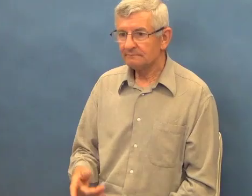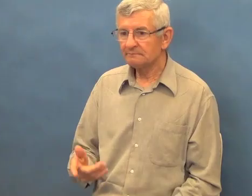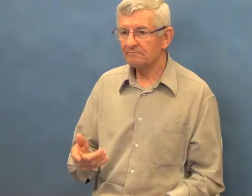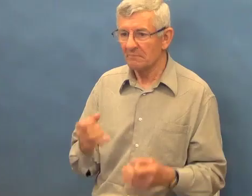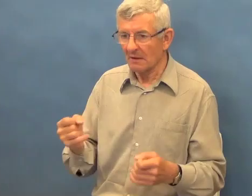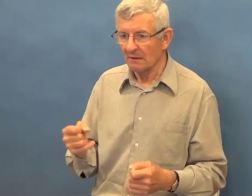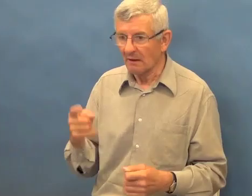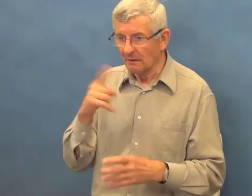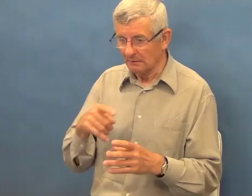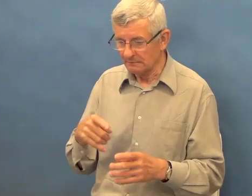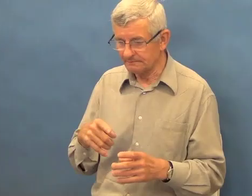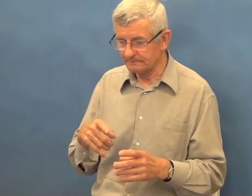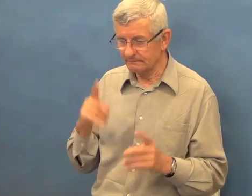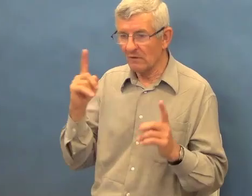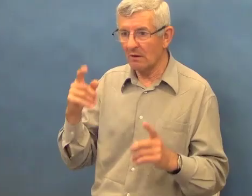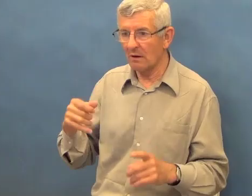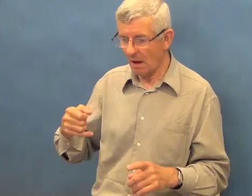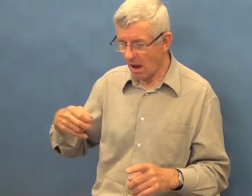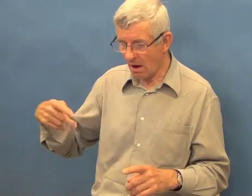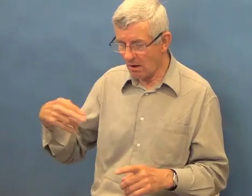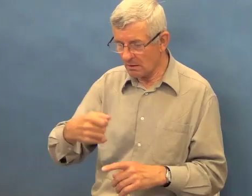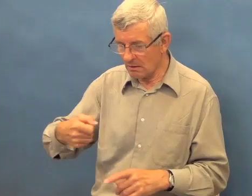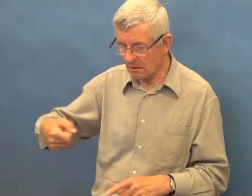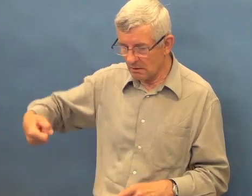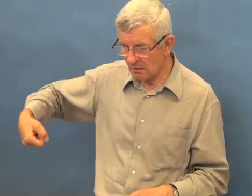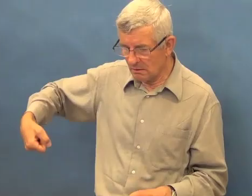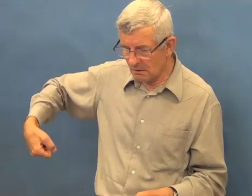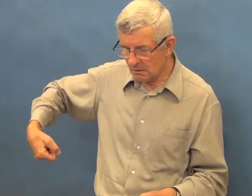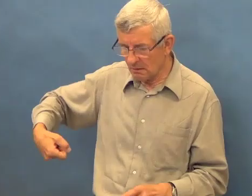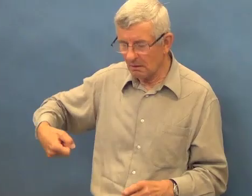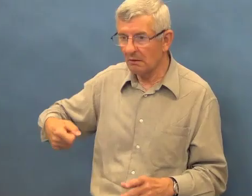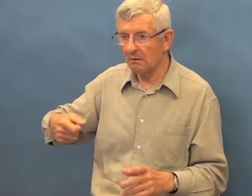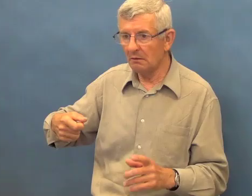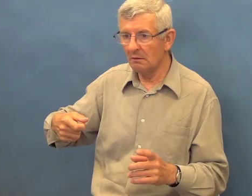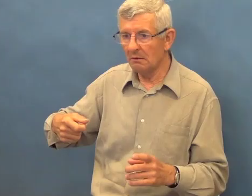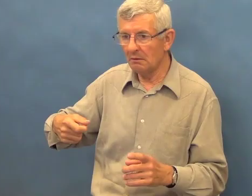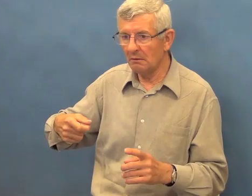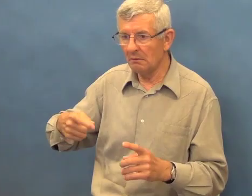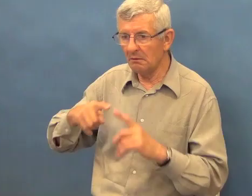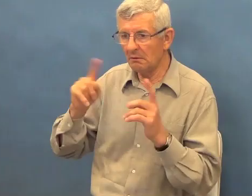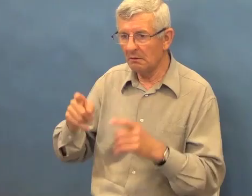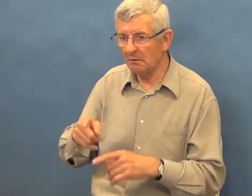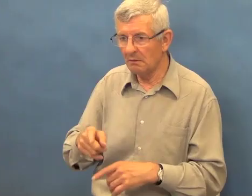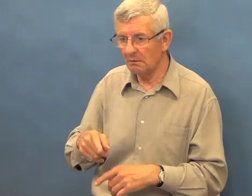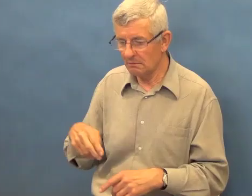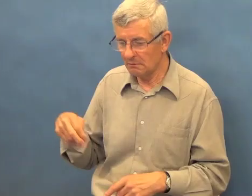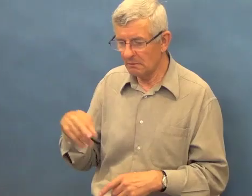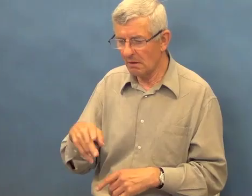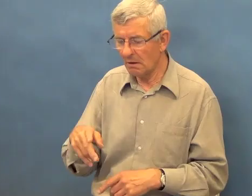Jest samochód w okrągłym znaku i człowiek, który trzyma torbę, idzie.